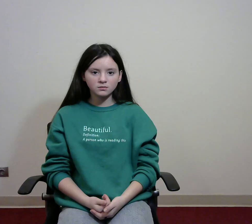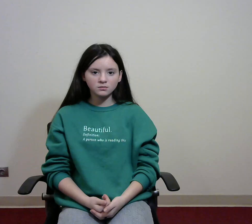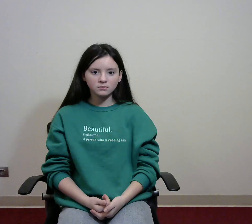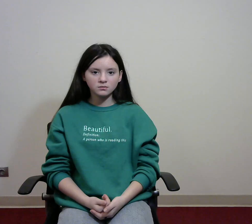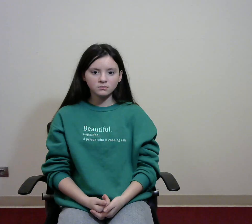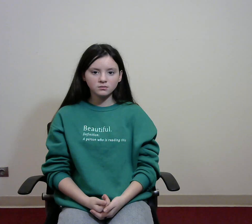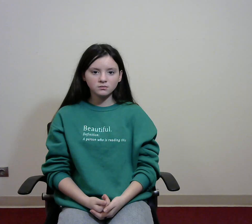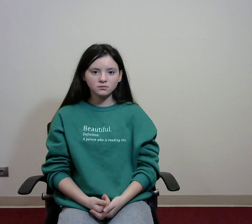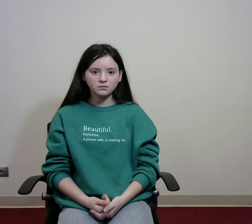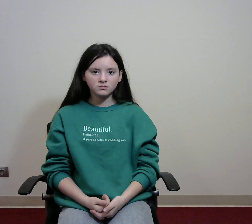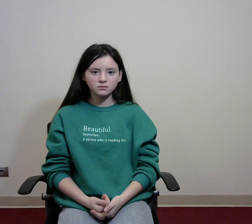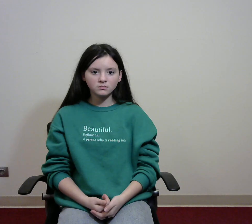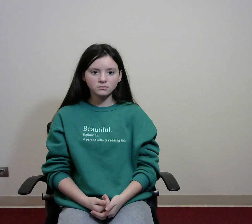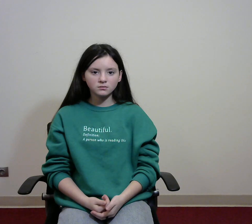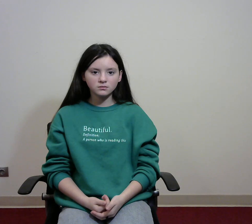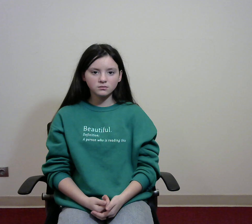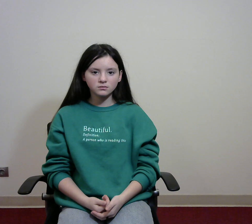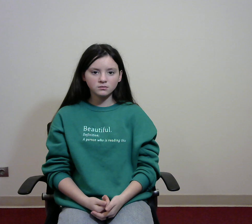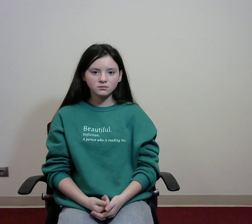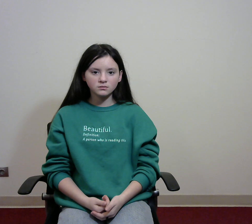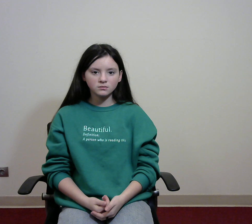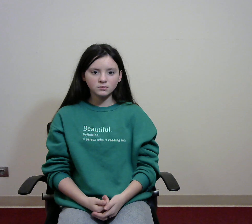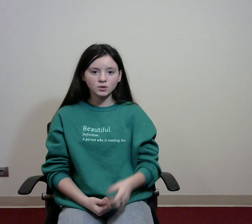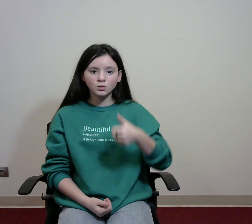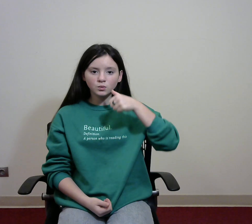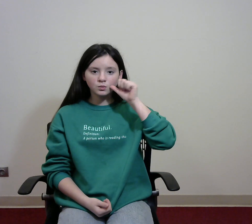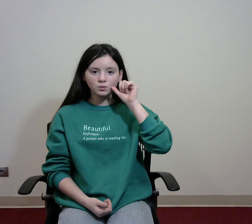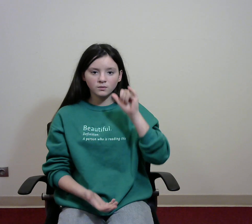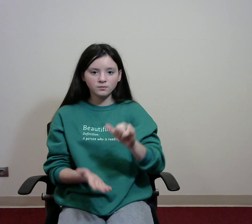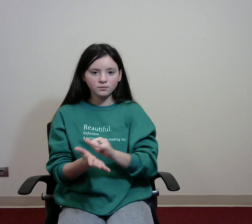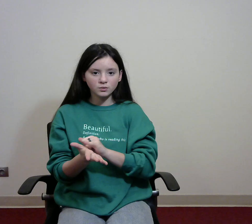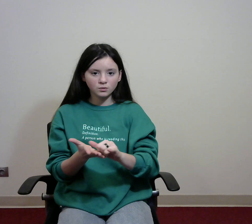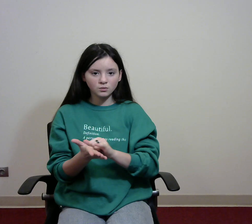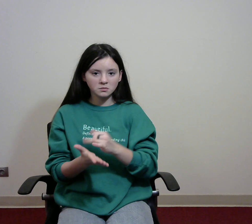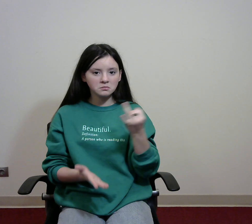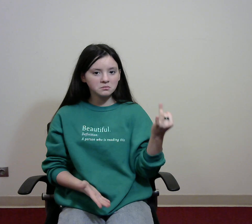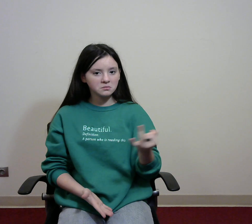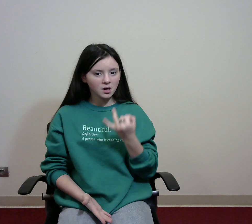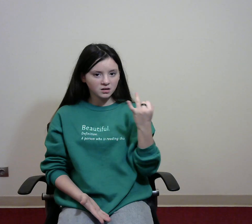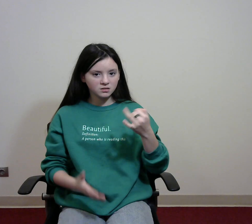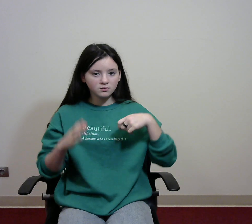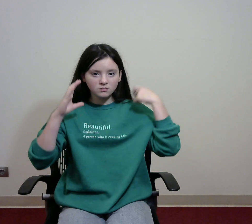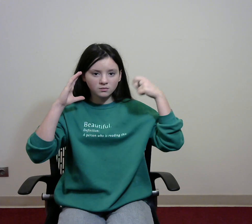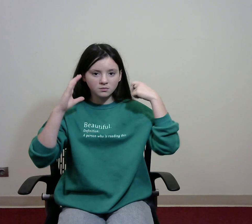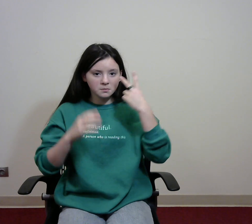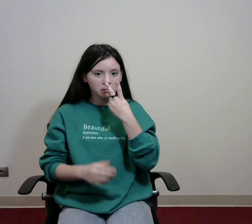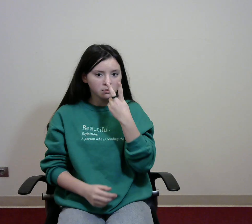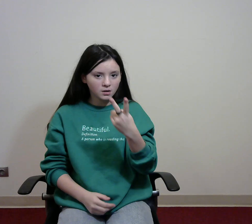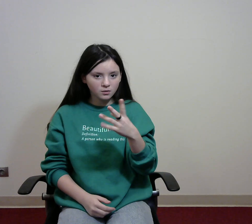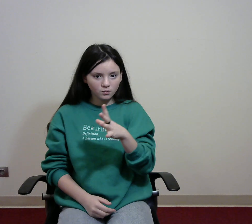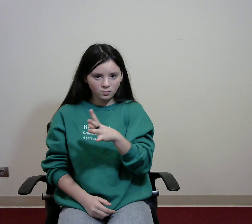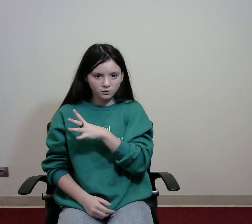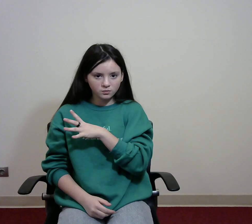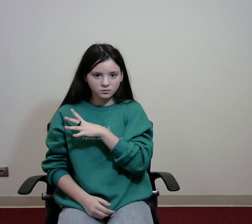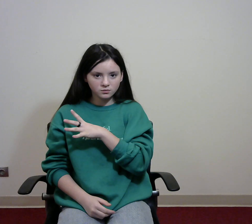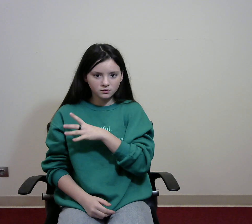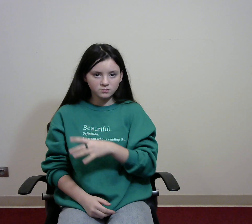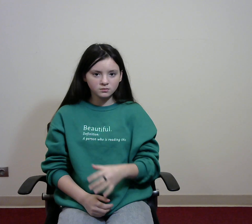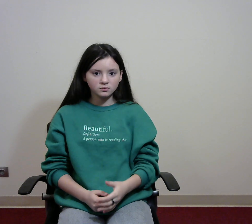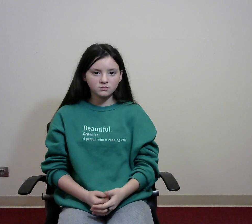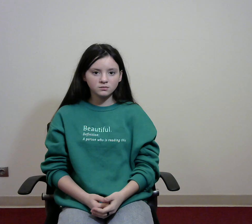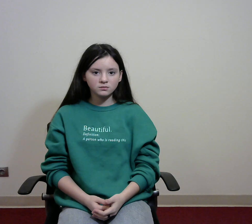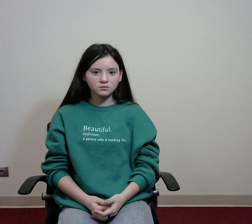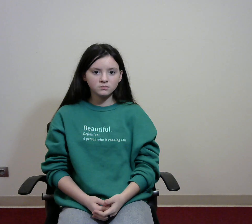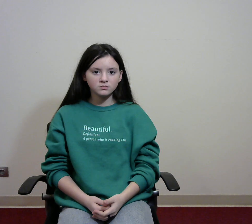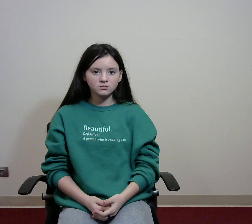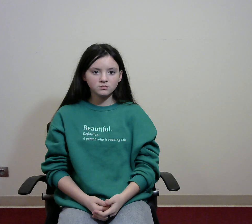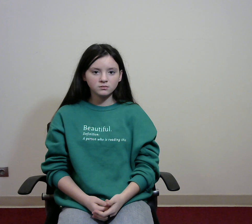Dünən YouTube da maraqlı videoya baxmışam